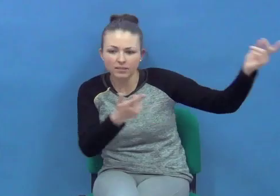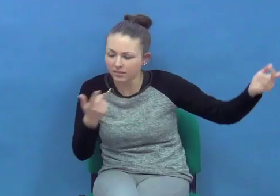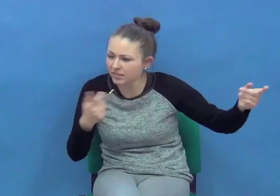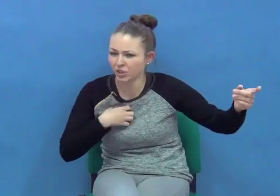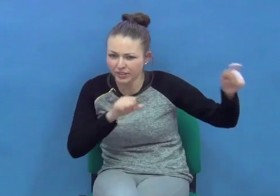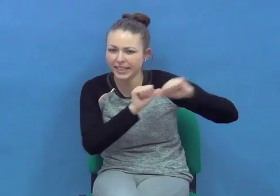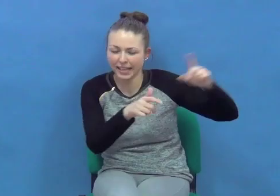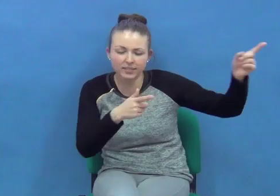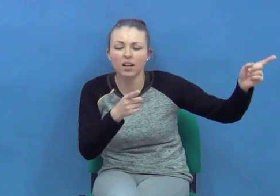Żyje, jest.